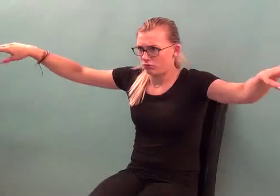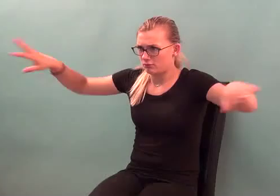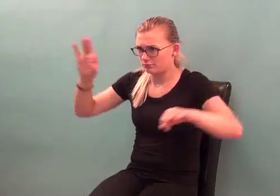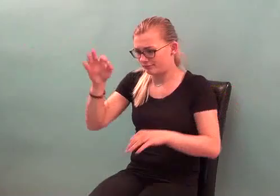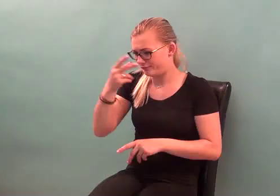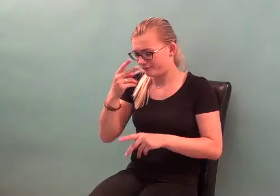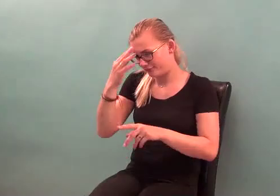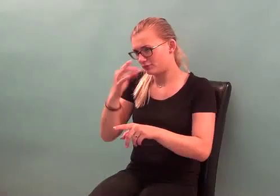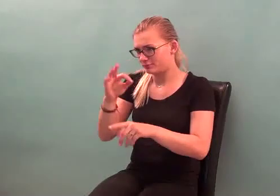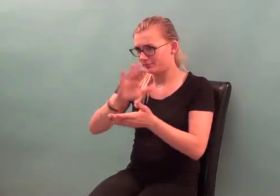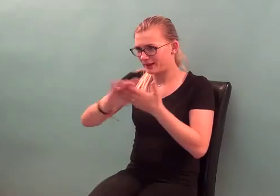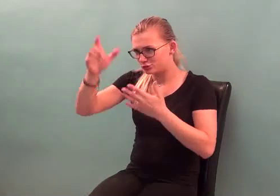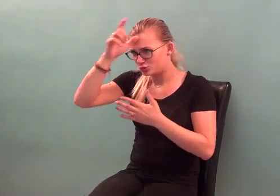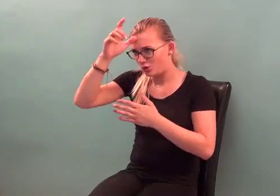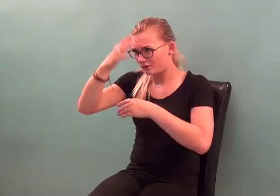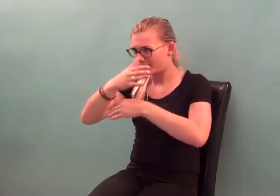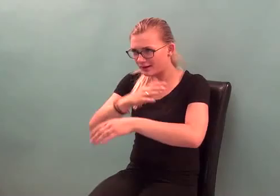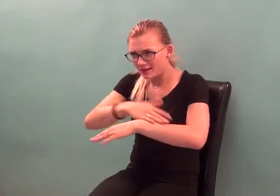Wygląda jakby ubranie skakało bez człowieka w środku, bez rąk.